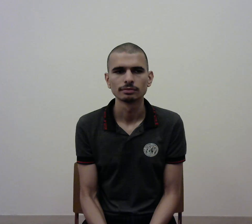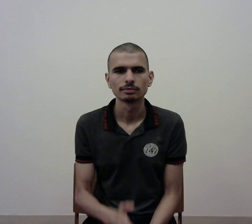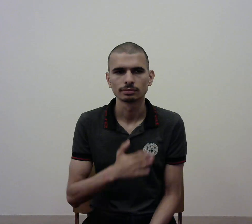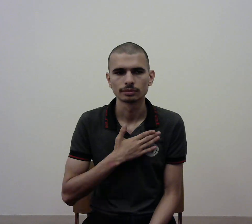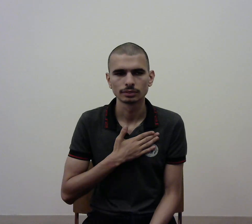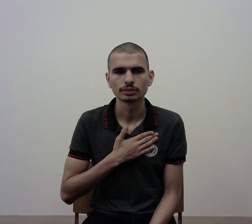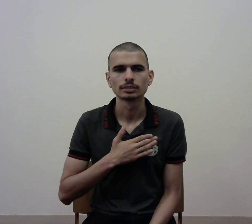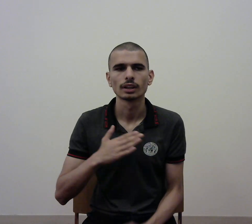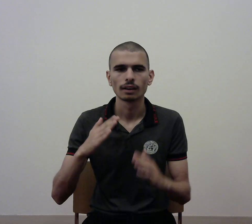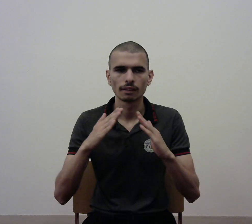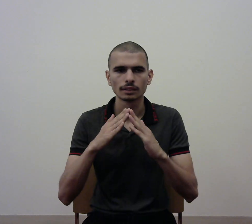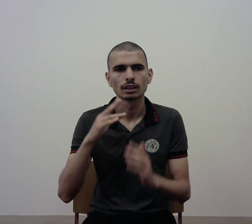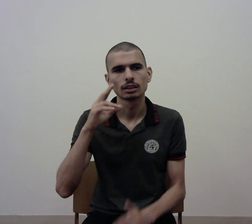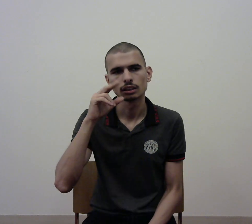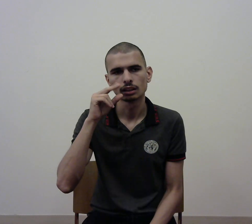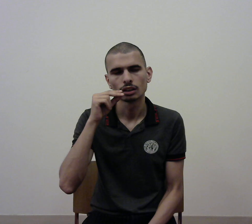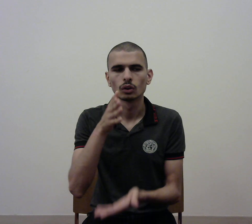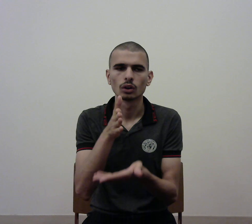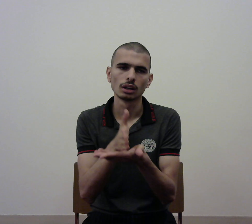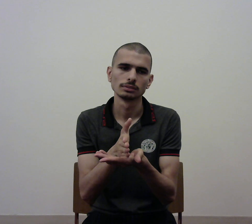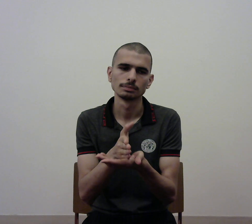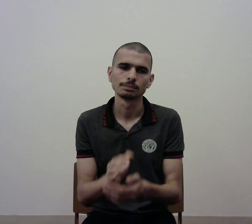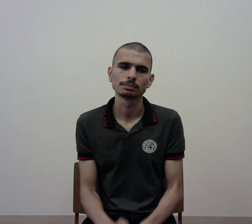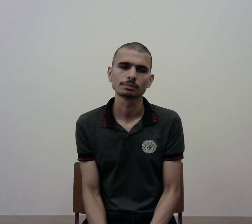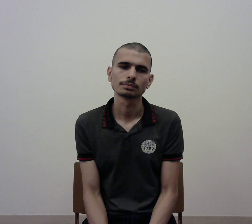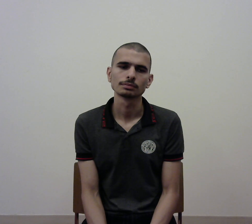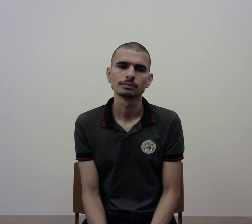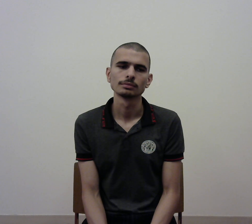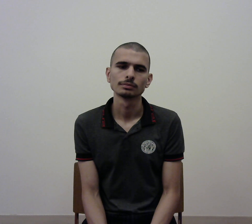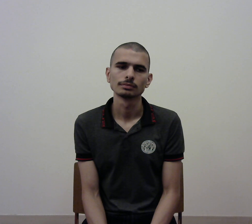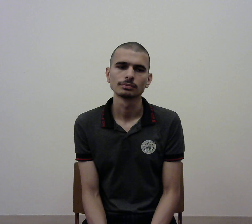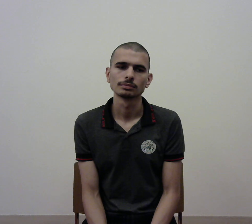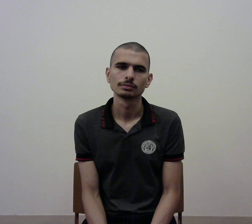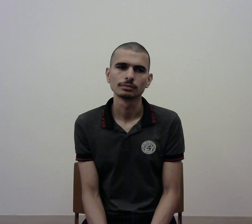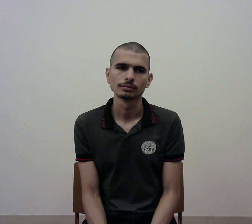Mənim evdə 2 pişiyim var